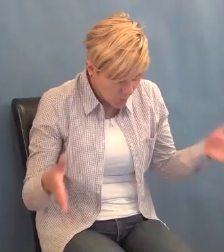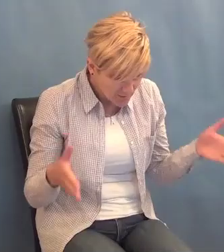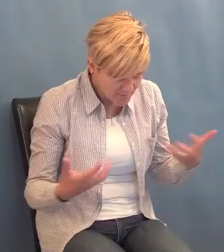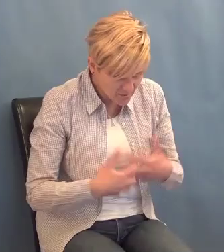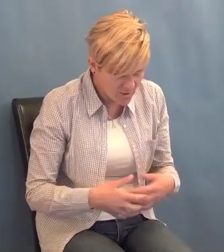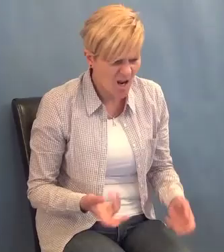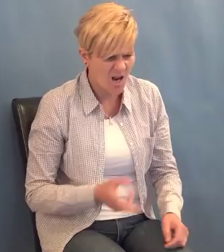Maszyna na ulicy?